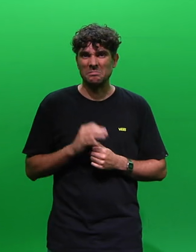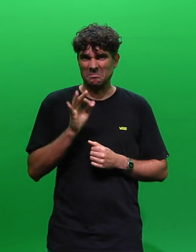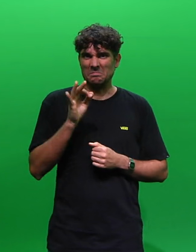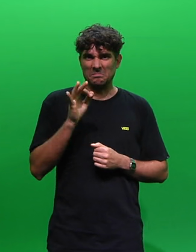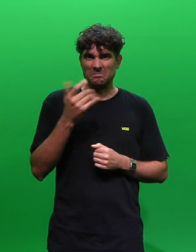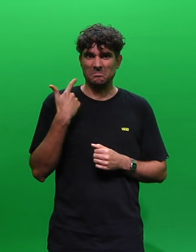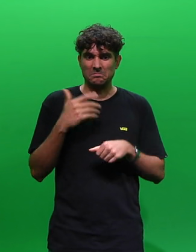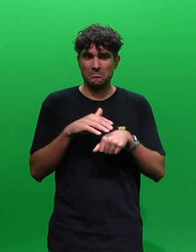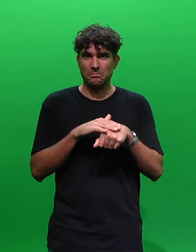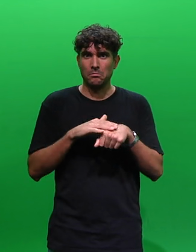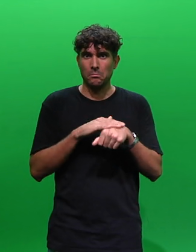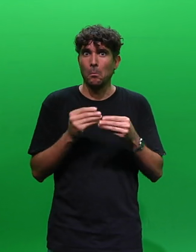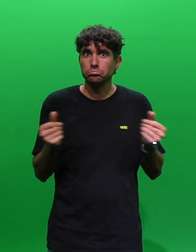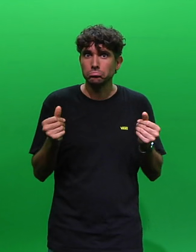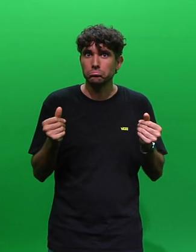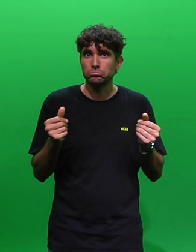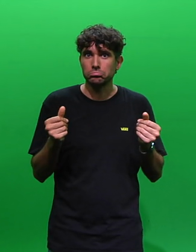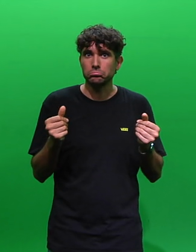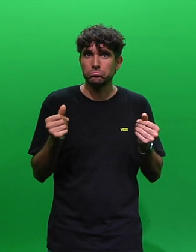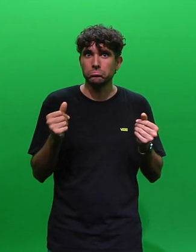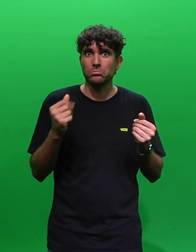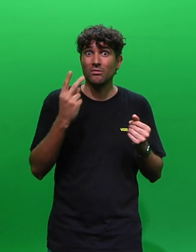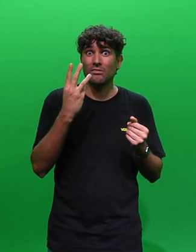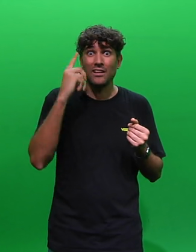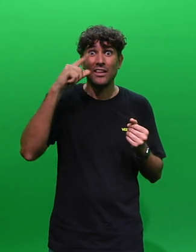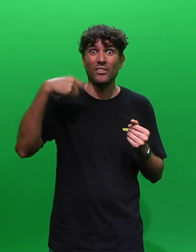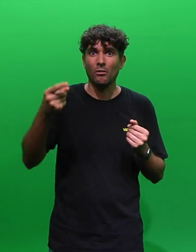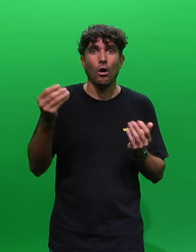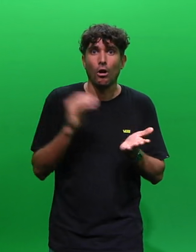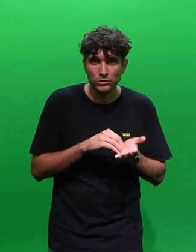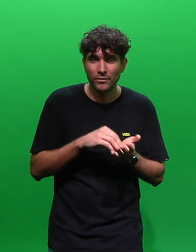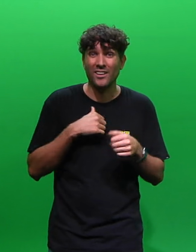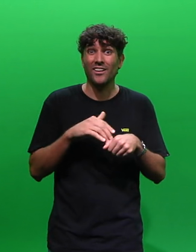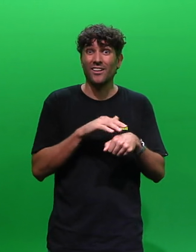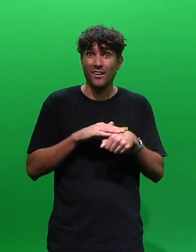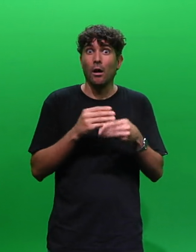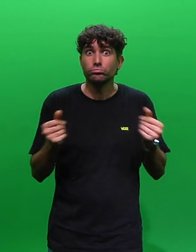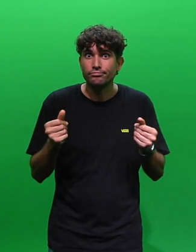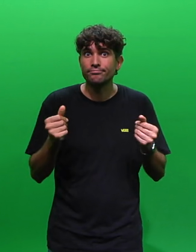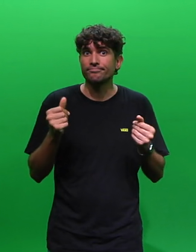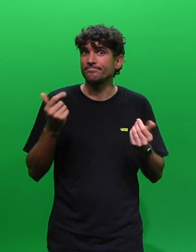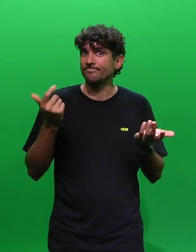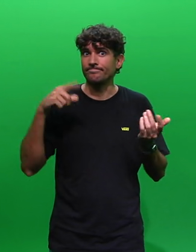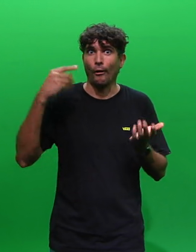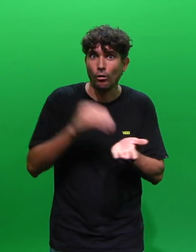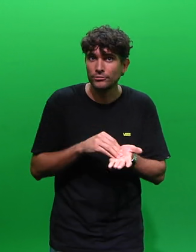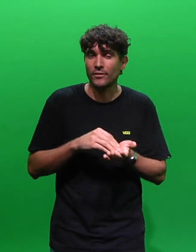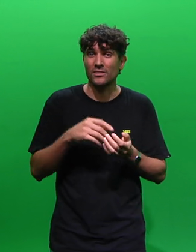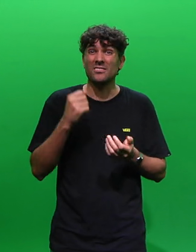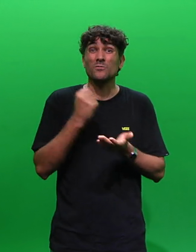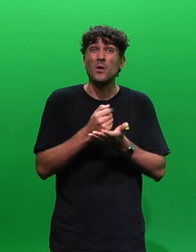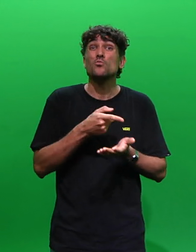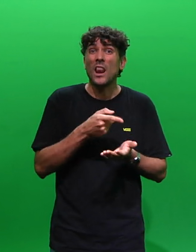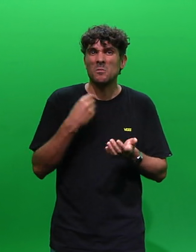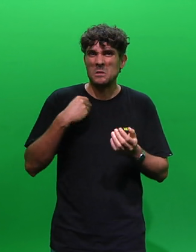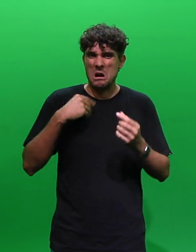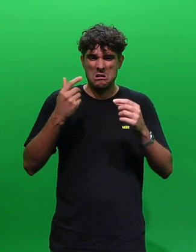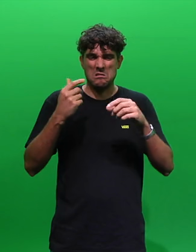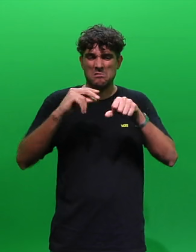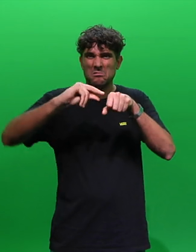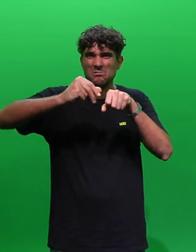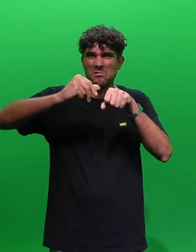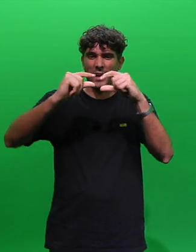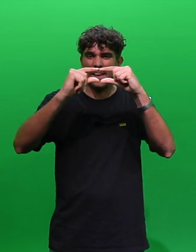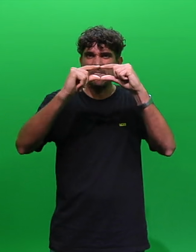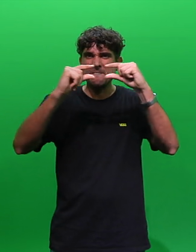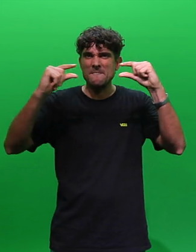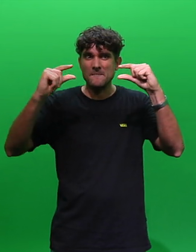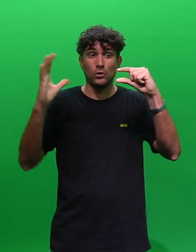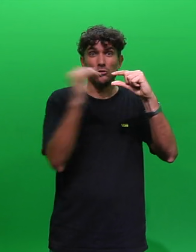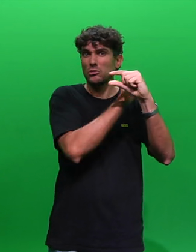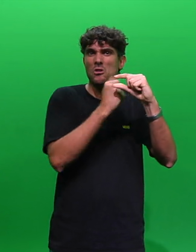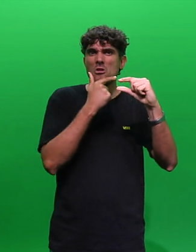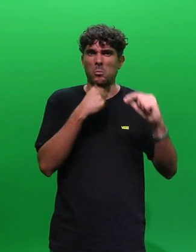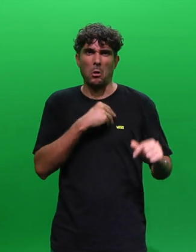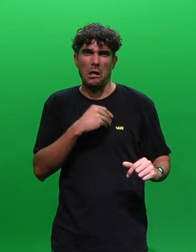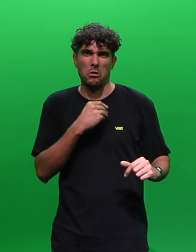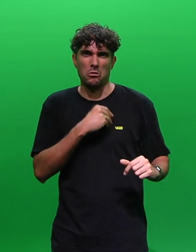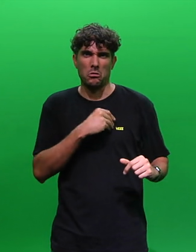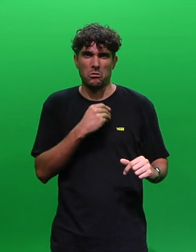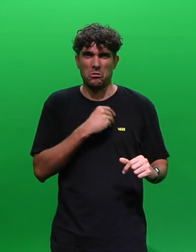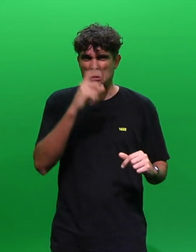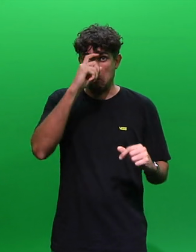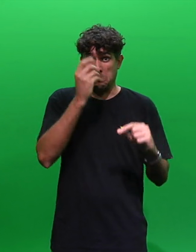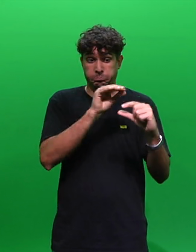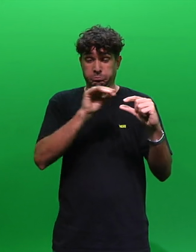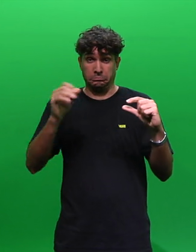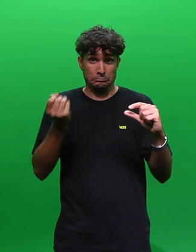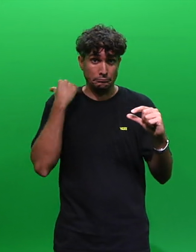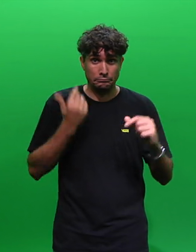Sí, abans em posava la pomada i desapareixia, però dos o tres dies després m'apareixia una altra vegada, i posava la pomada i desapareixia, però després tornava a aparèixer. La pomada és d'un tub amb un tap que s'enrosca i és tot de color lila.